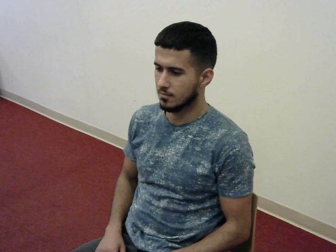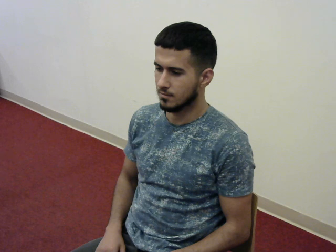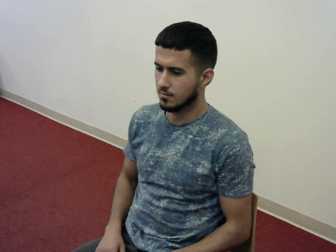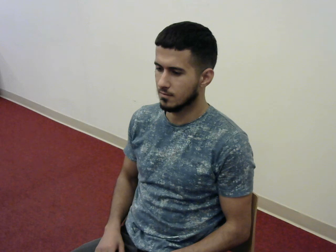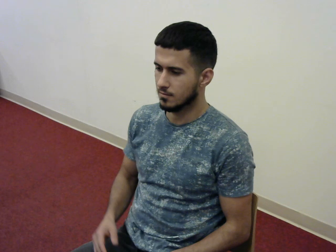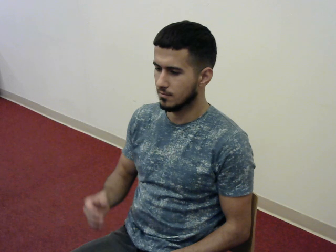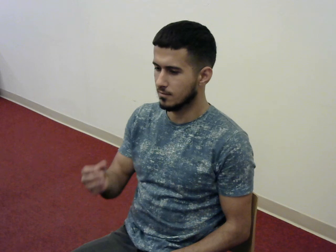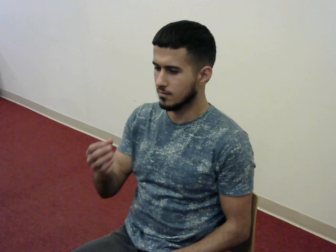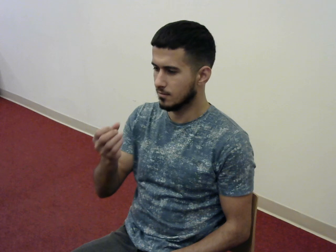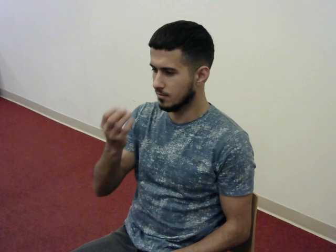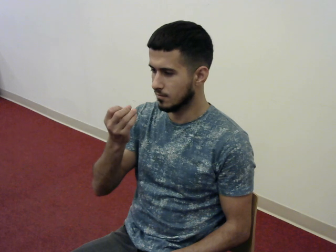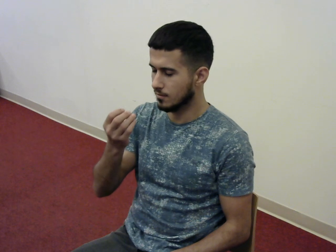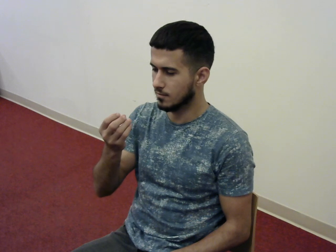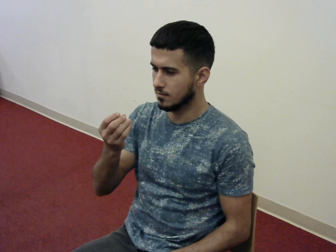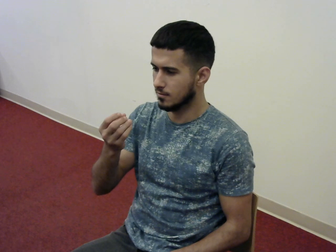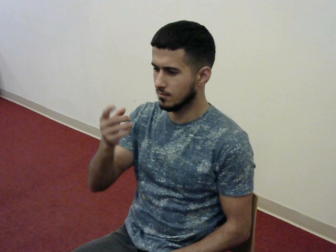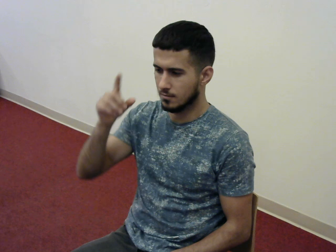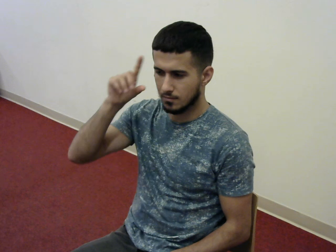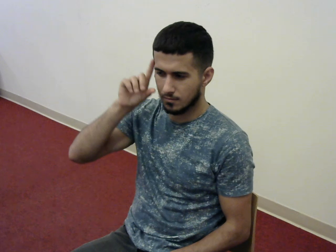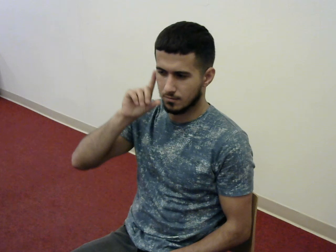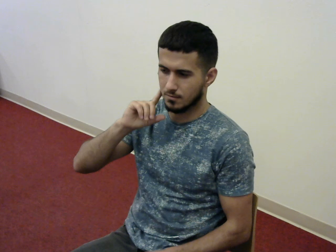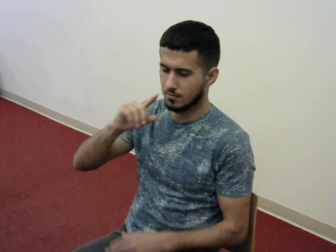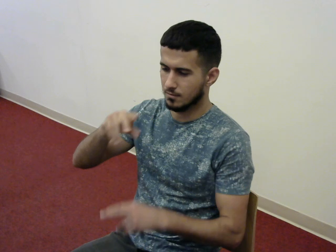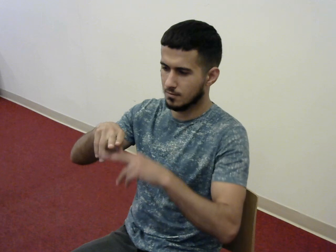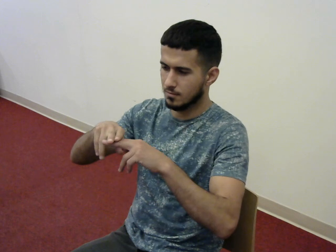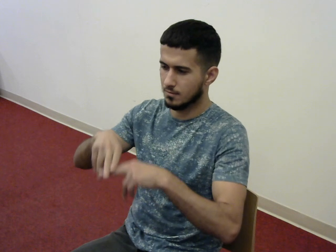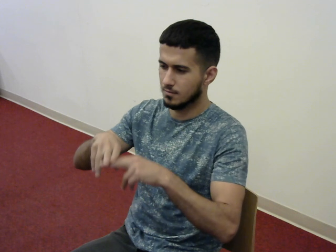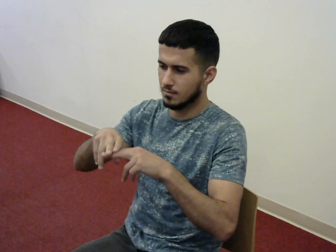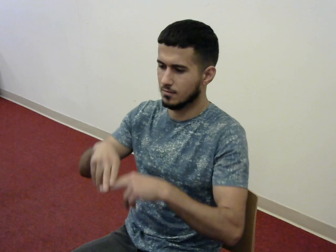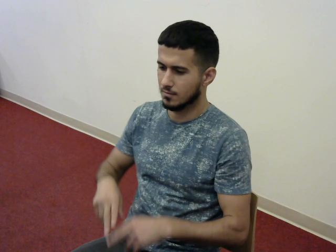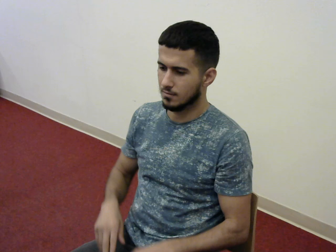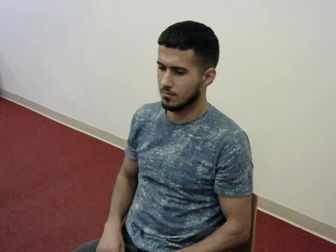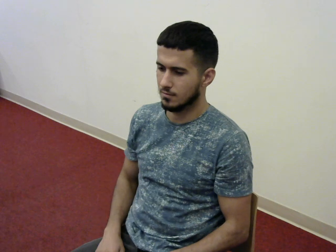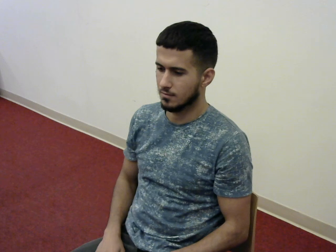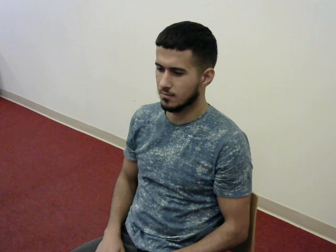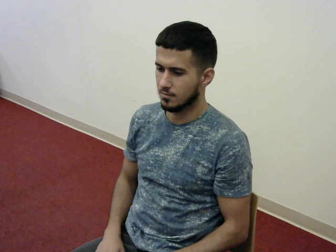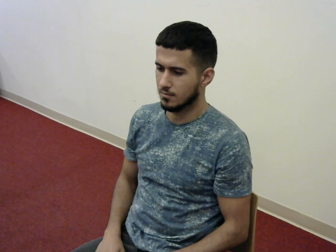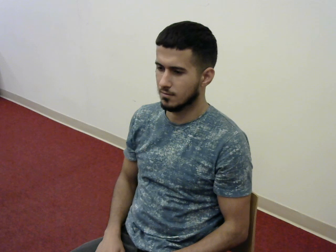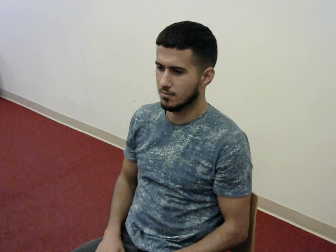Bakı Azərbaycanın paytaxtıdır